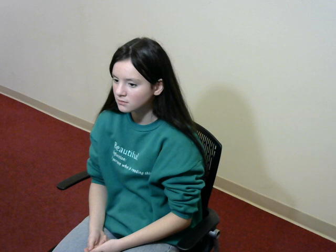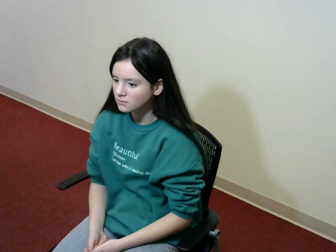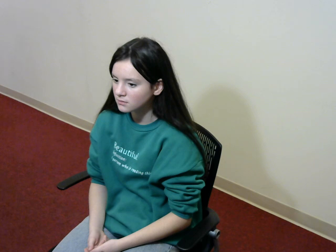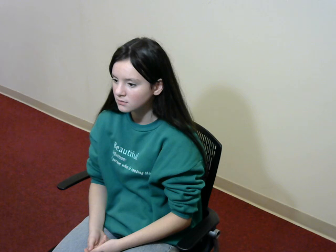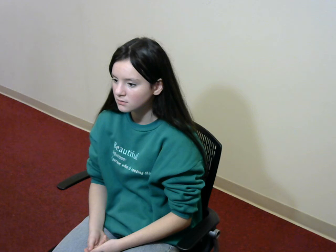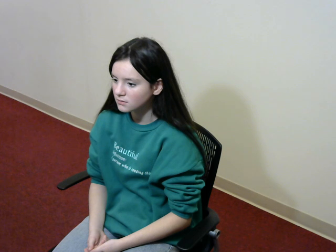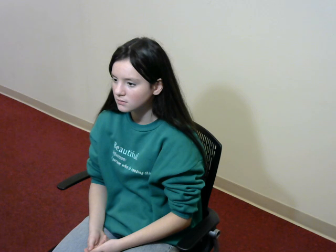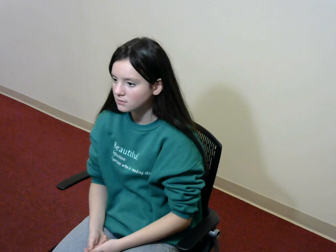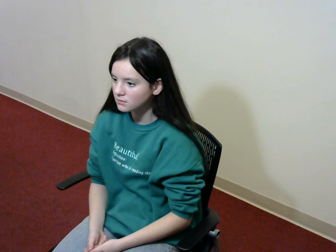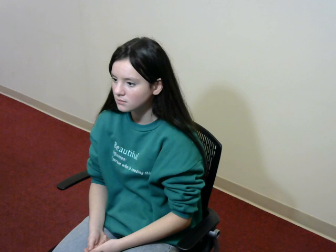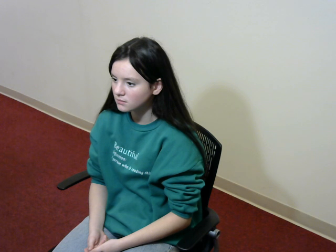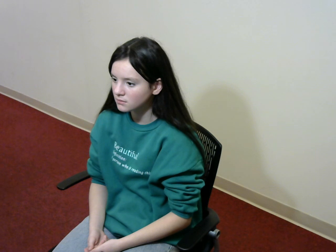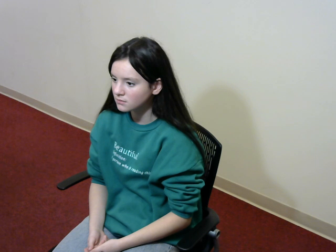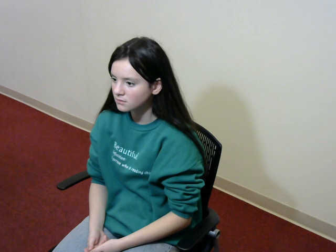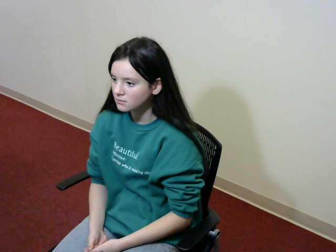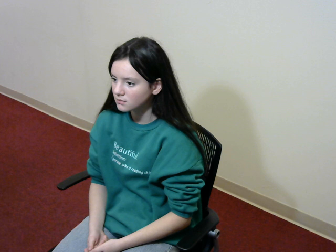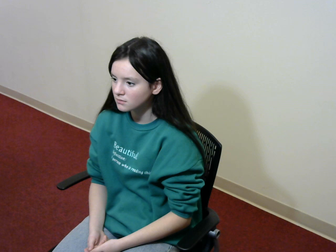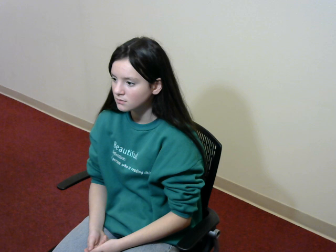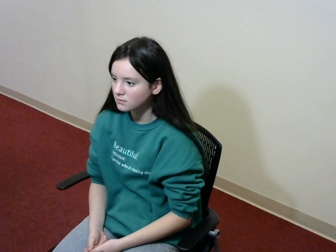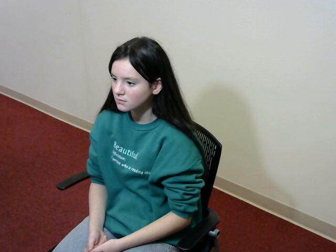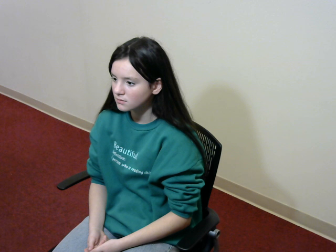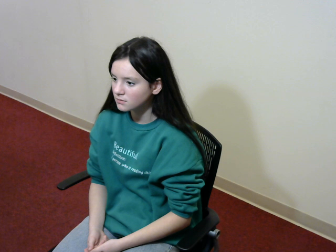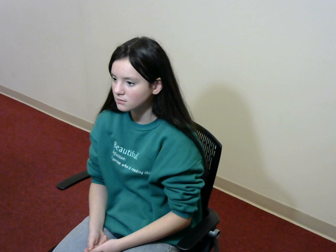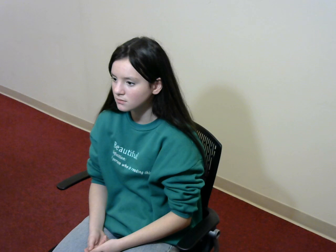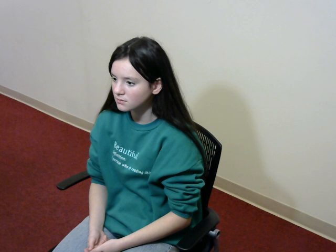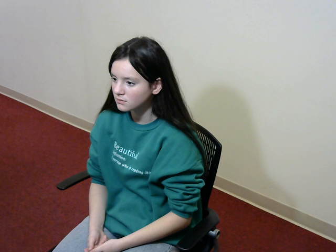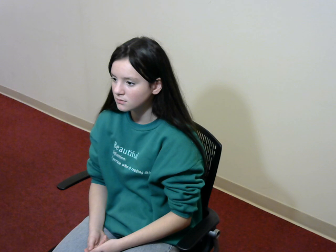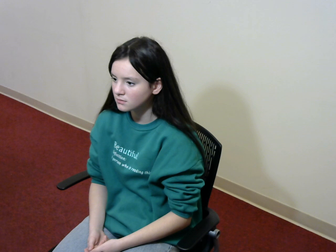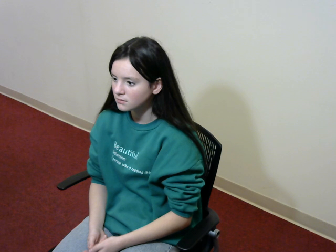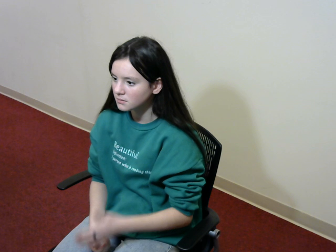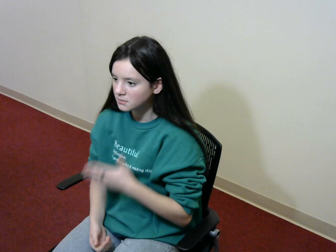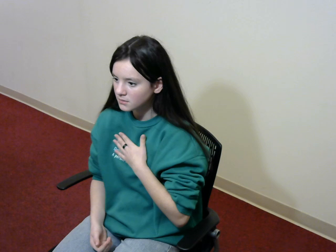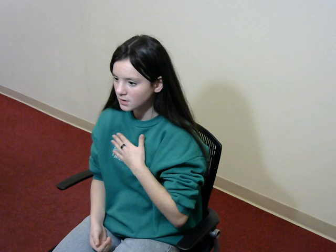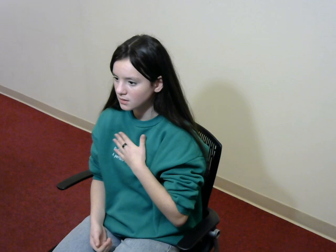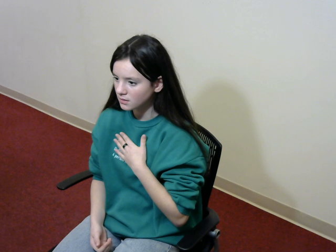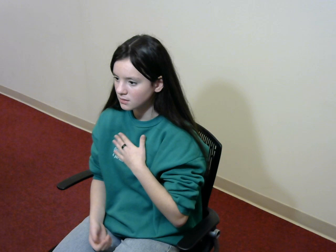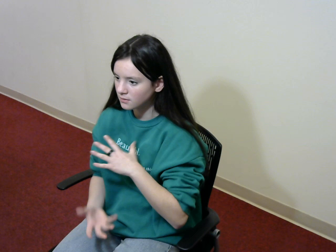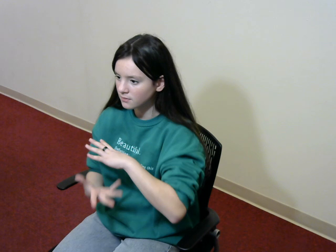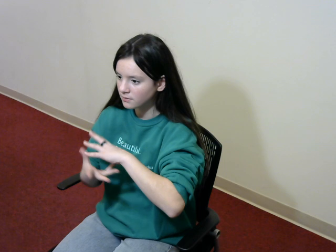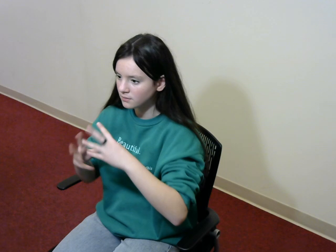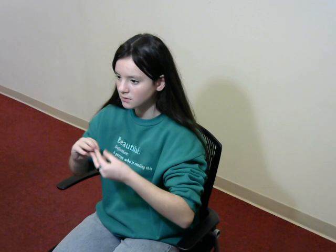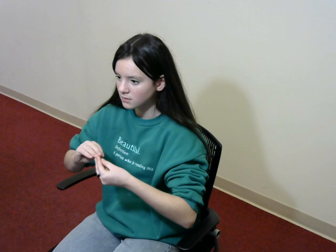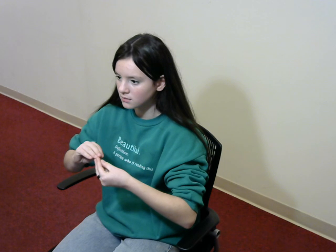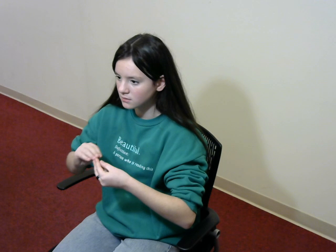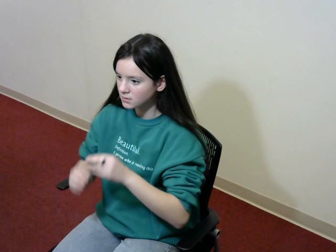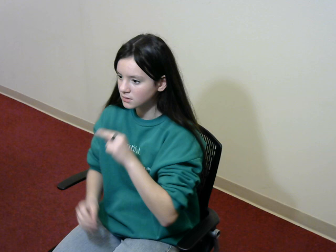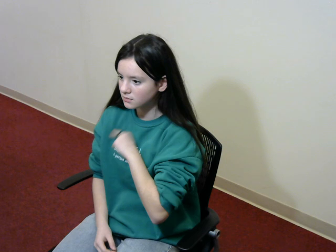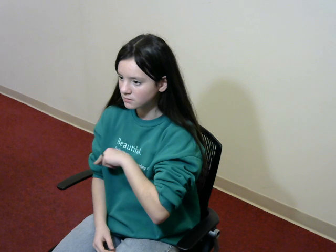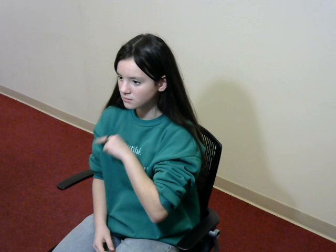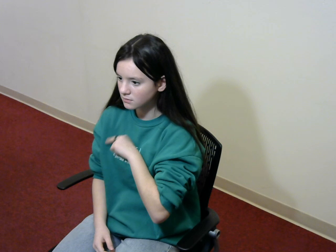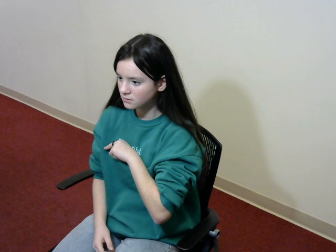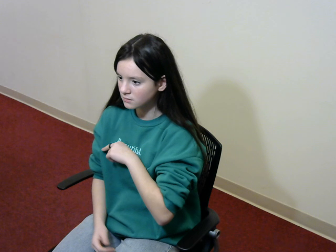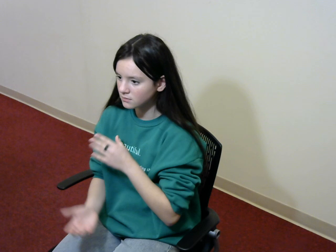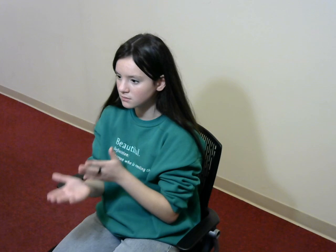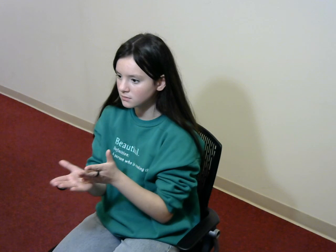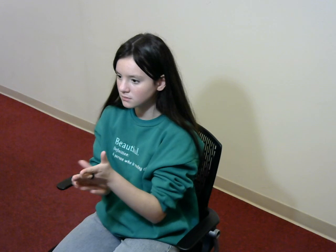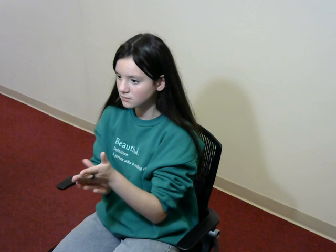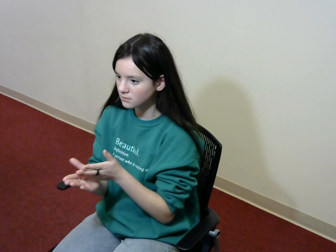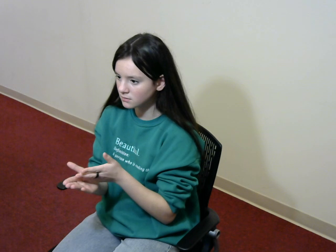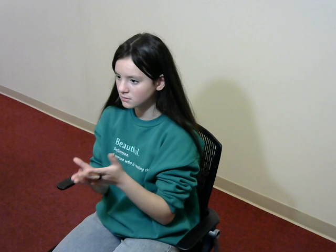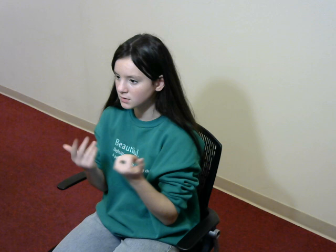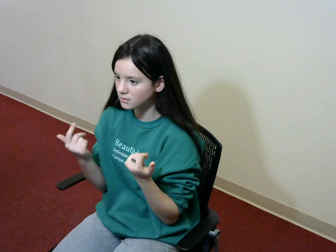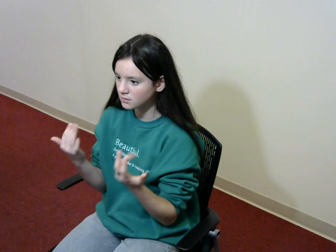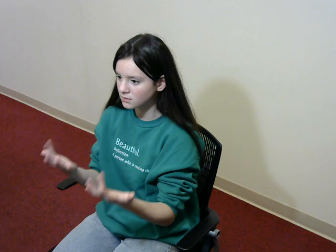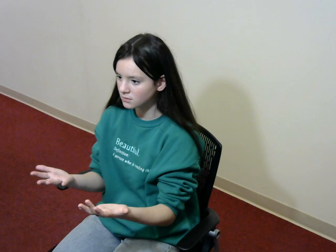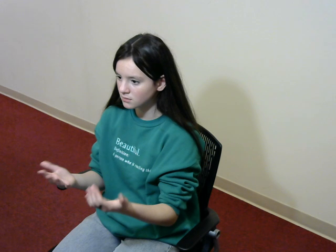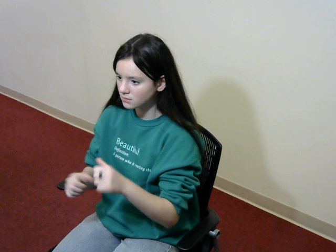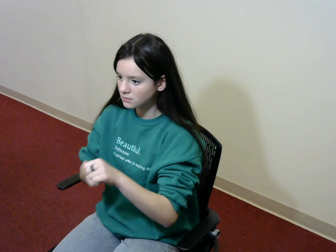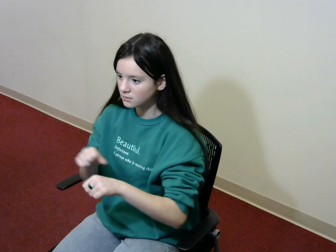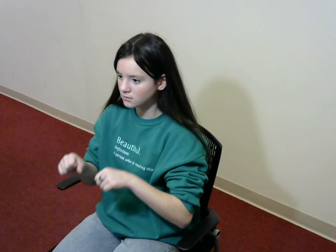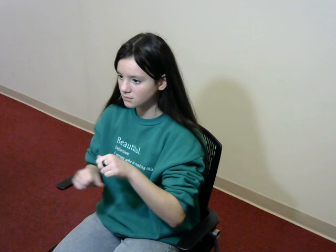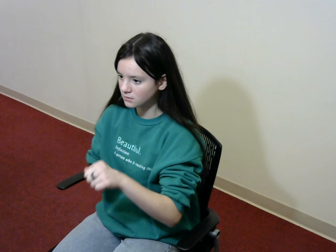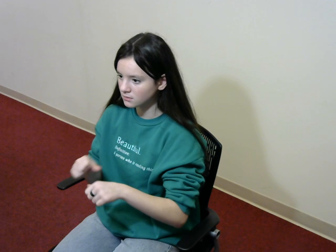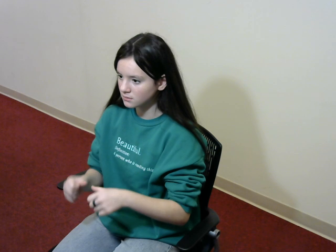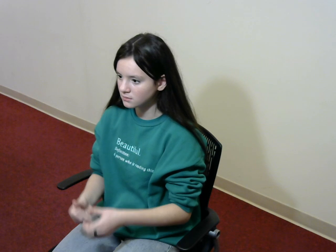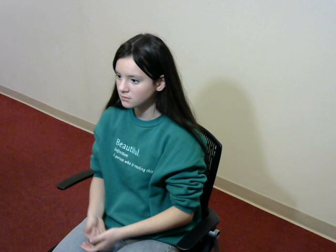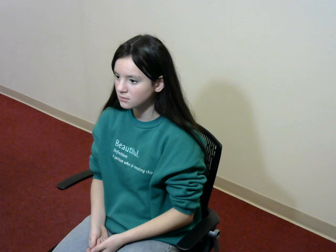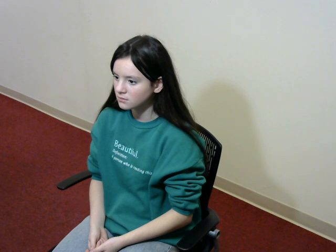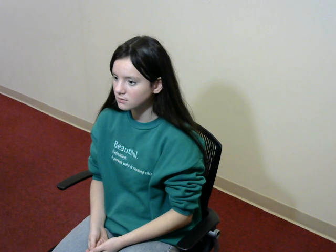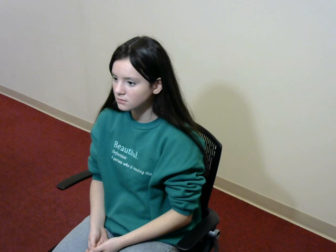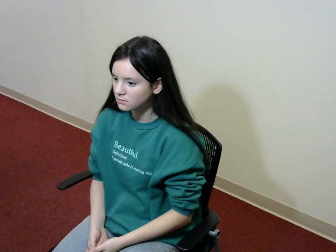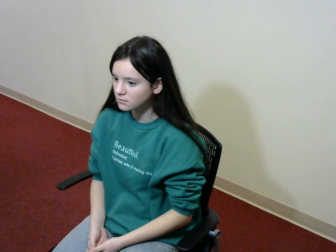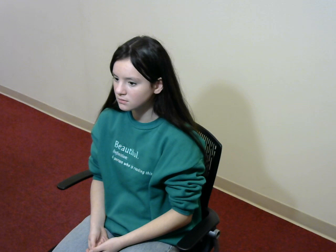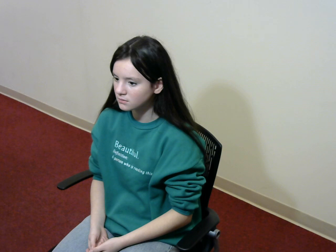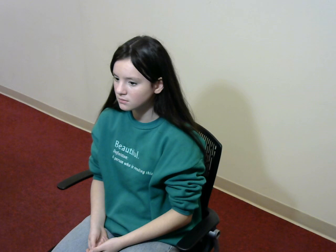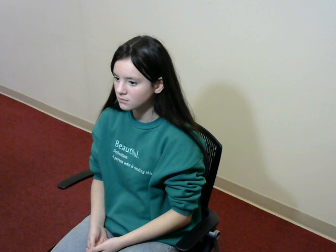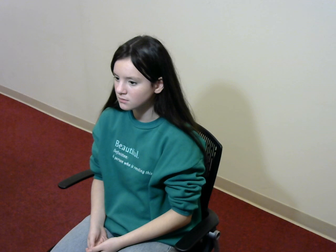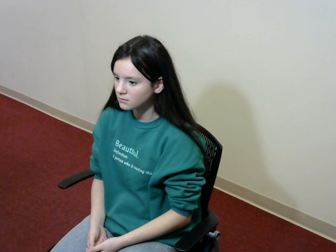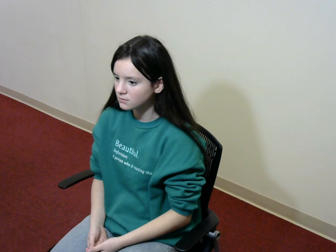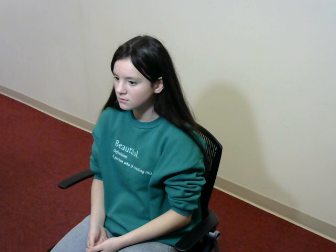Mənim ümumi iş stajım neçə ildir?